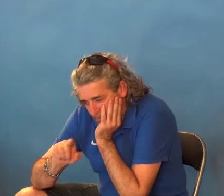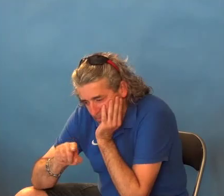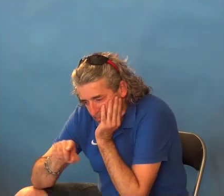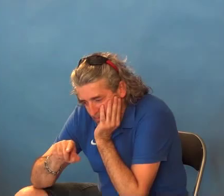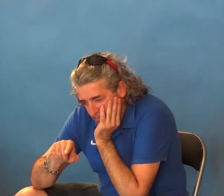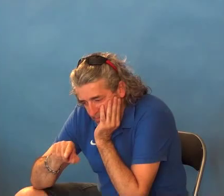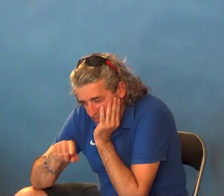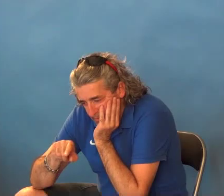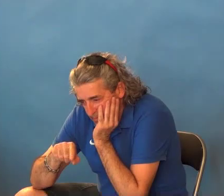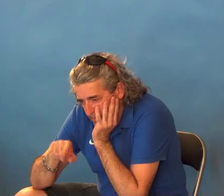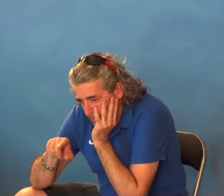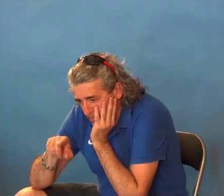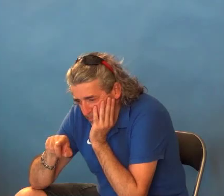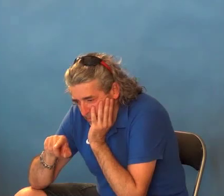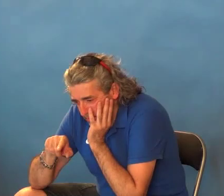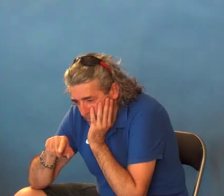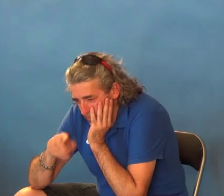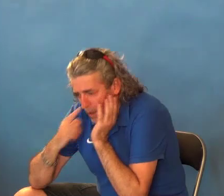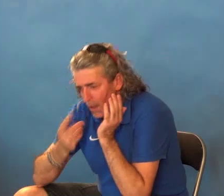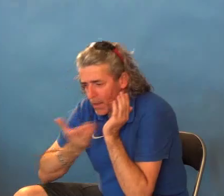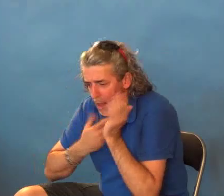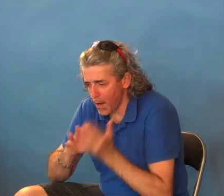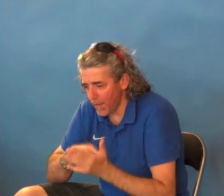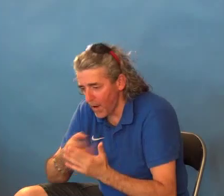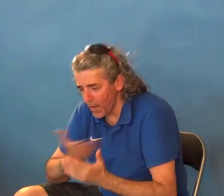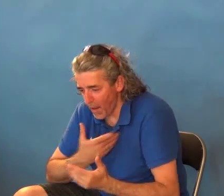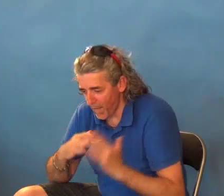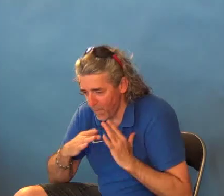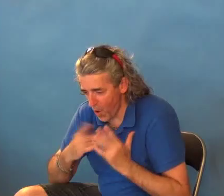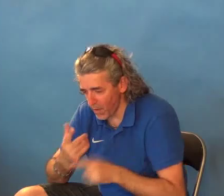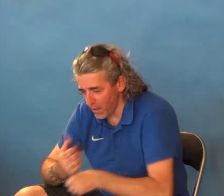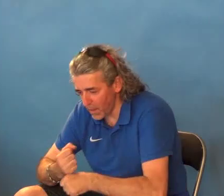Wygląda na to, że w tym kalendarzu nie ma dla mnie wolnego terminu.